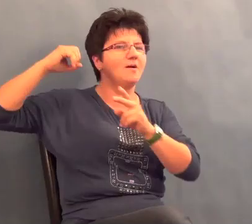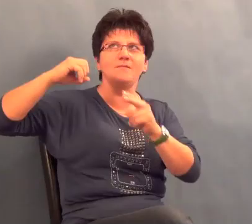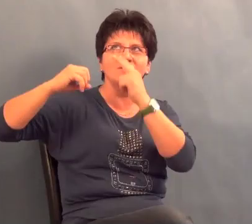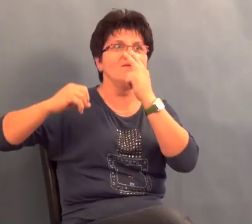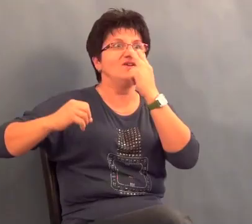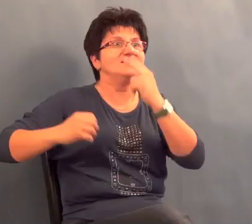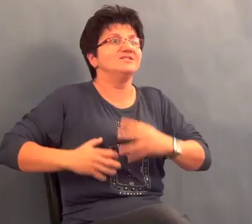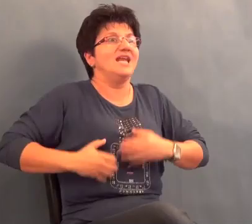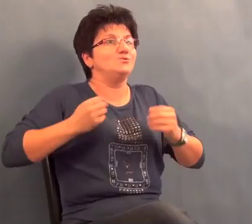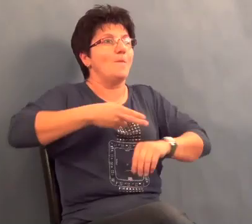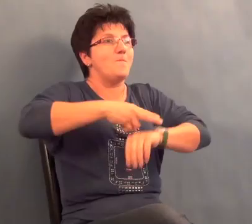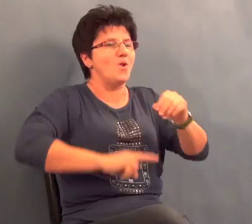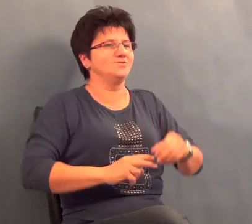Odwraca się, przestraszył się, bo zobaczył policjanta.